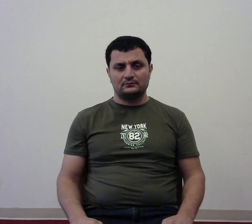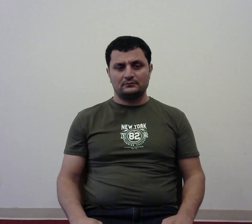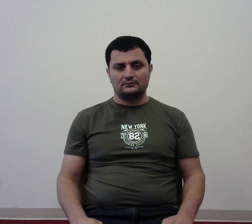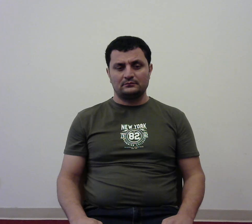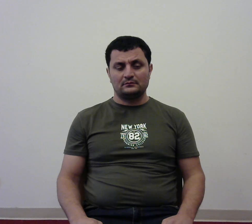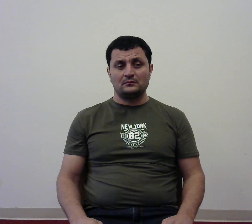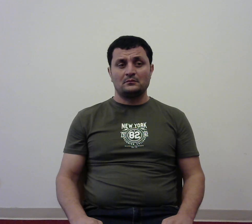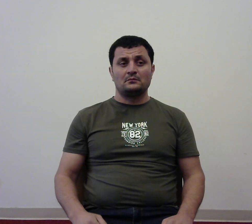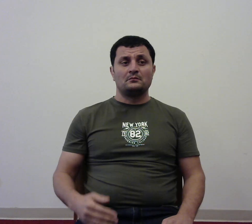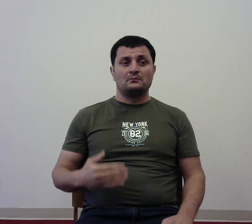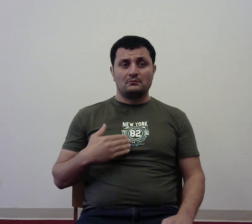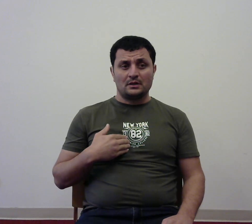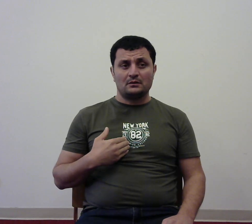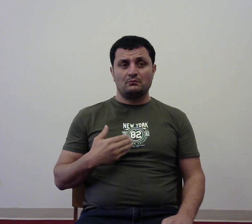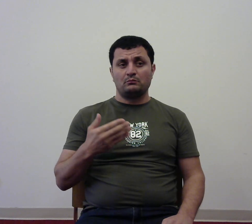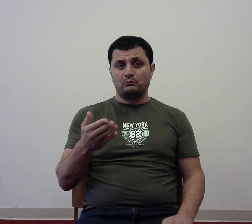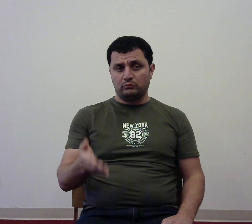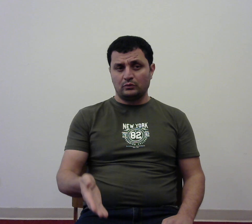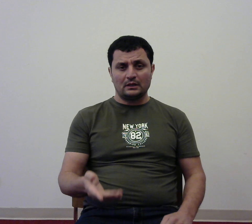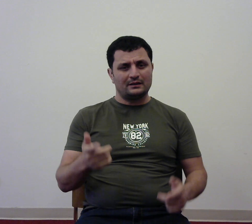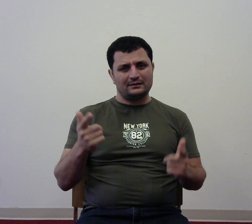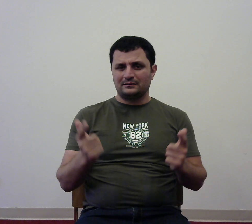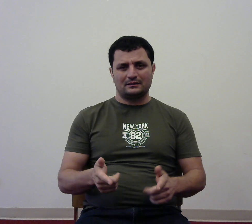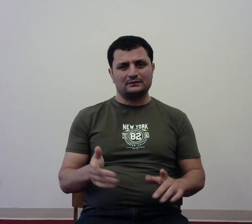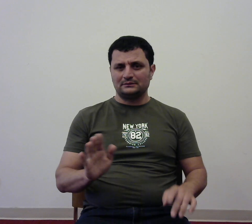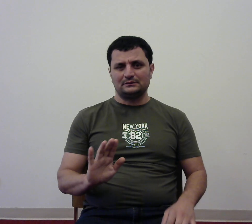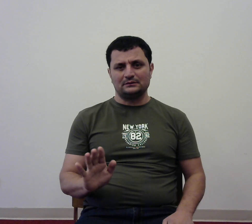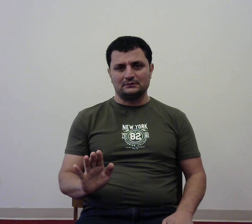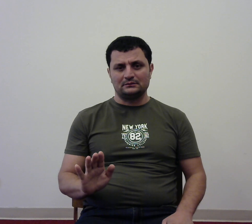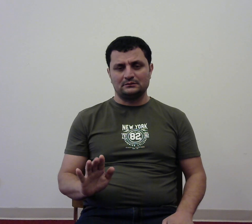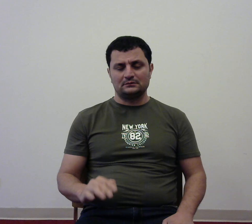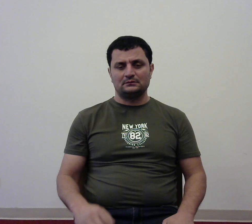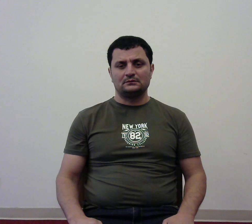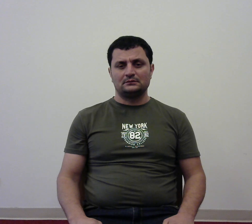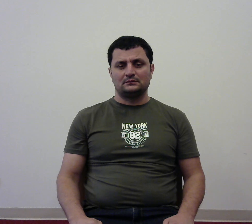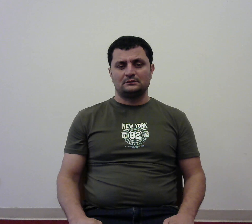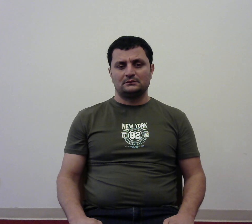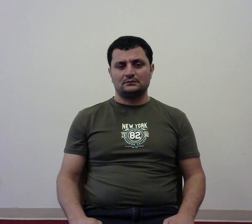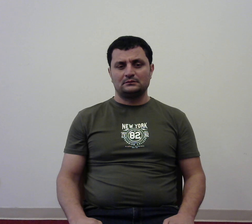Mən bununla razı deyiləm